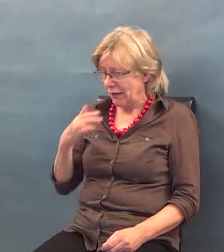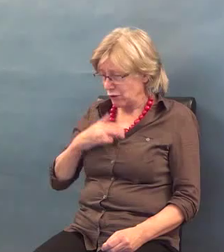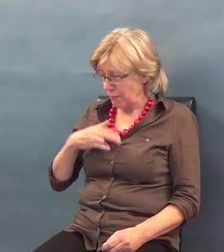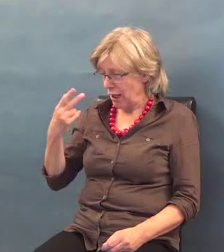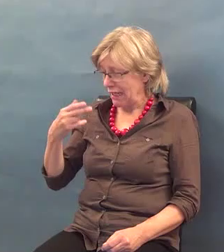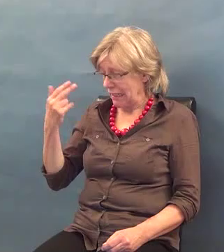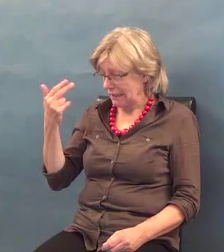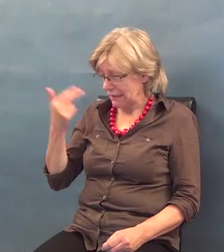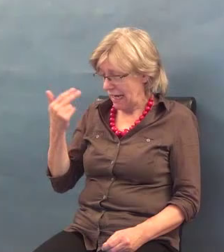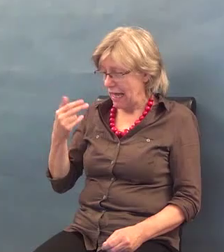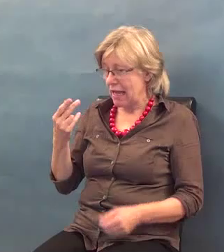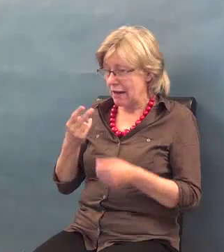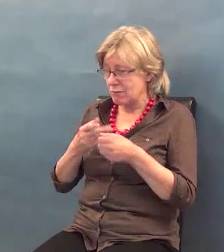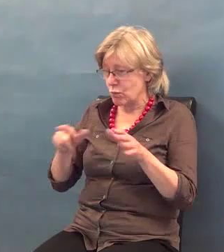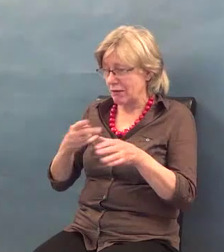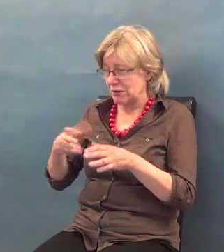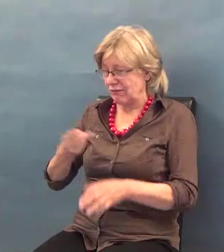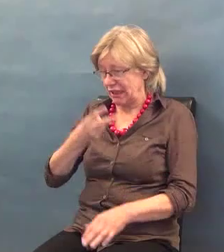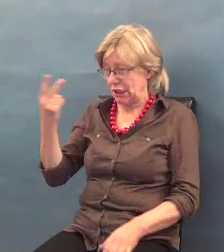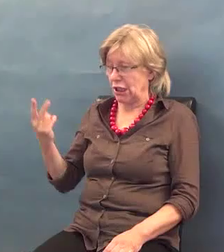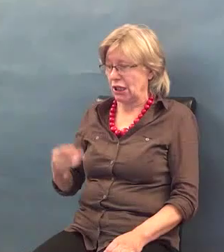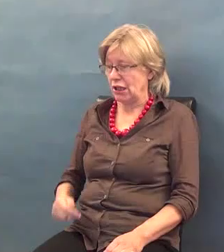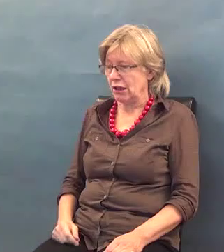Sobota, niedziela, dwudziesty siódmy, dwudziesty ósmy. Dwa dni.